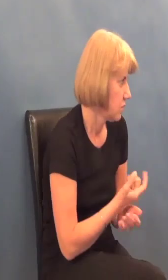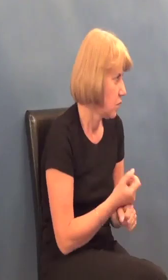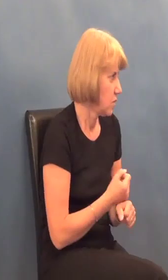Trucizna.